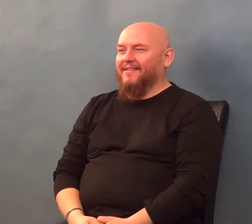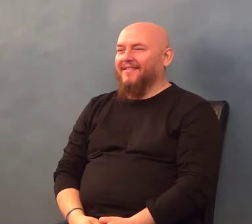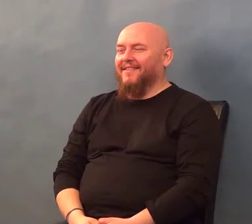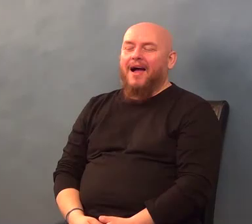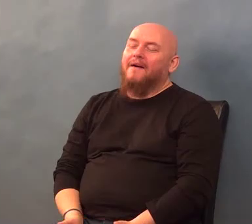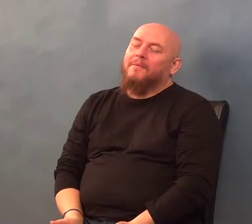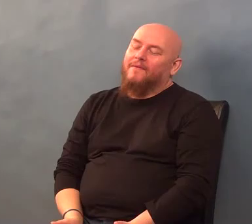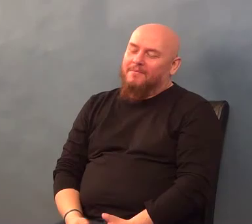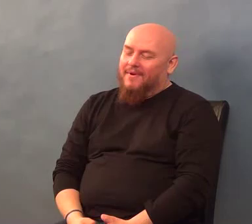Nie, nie.